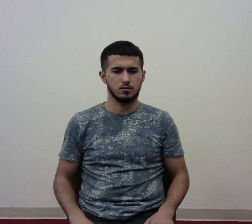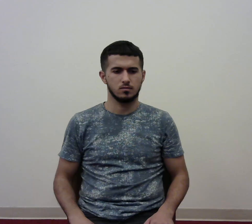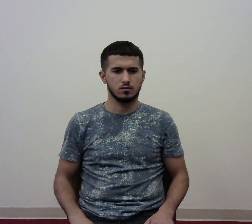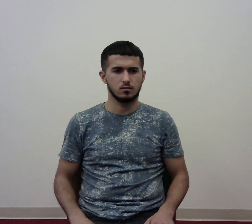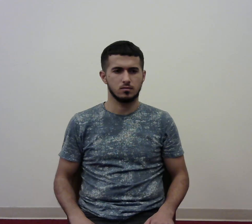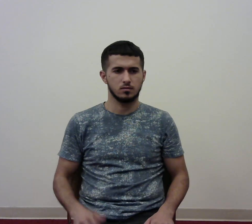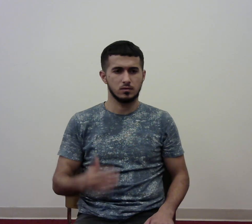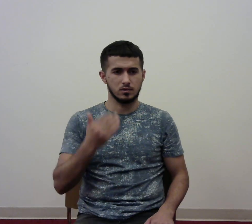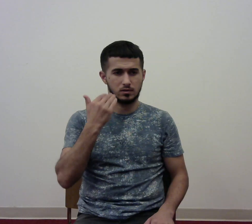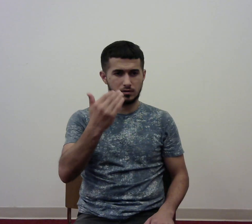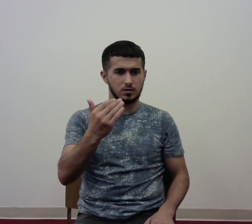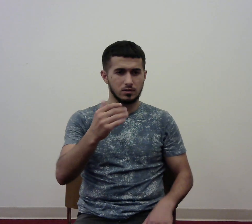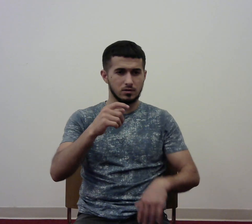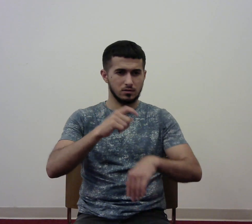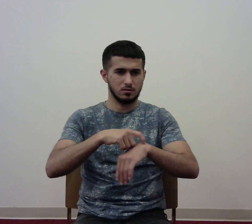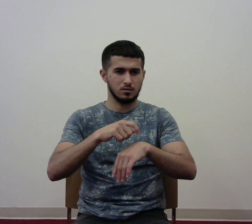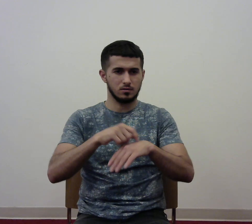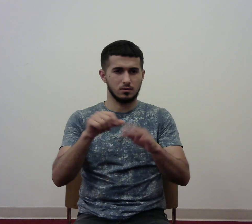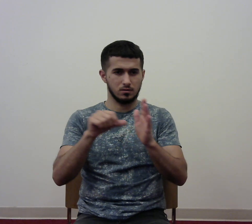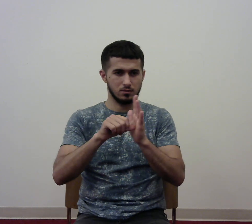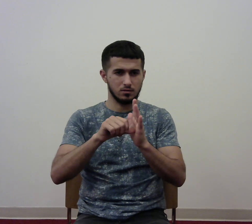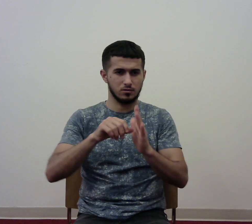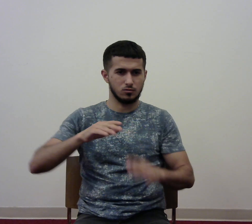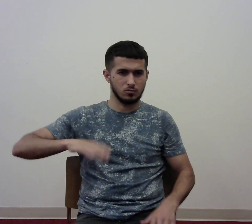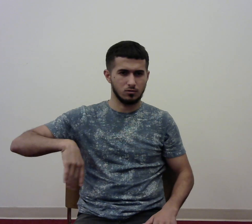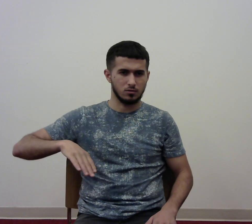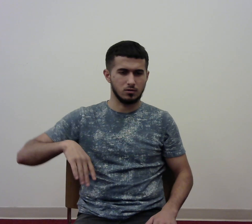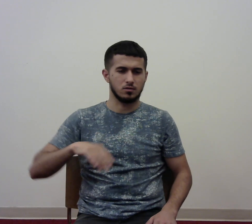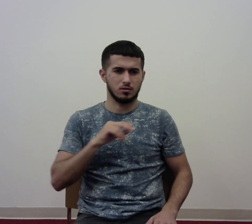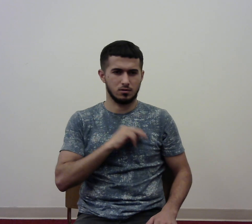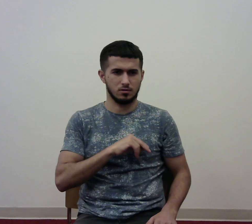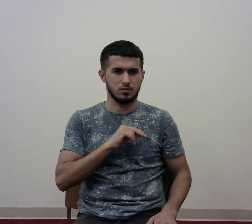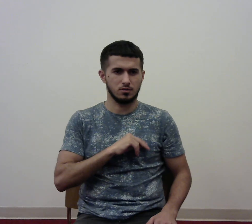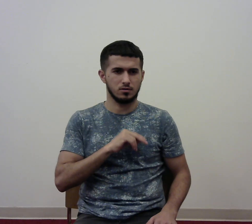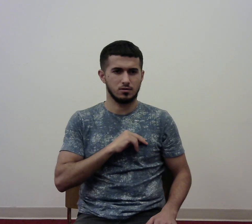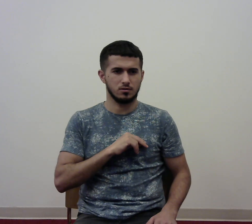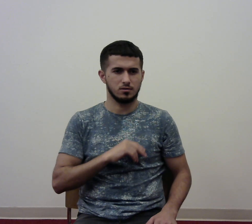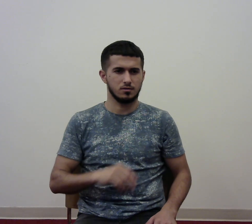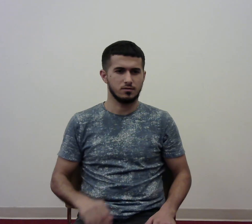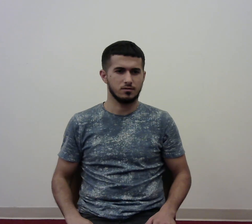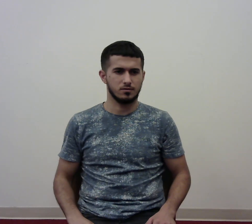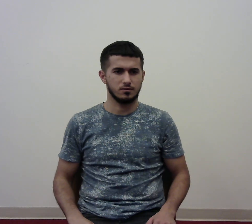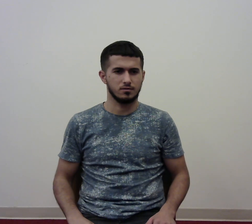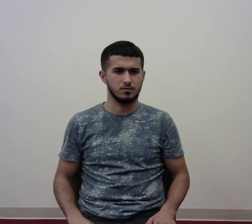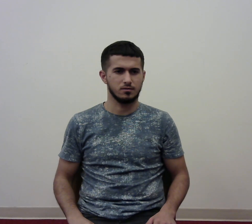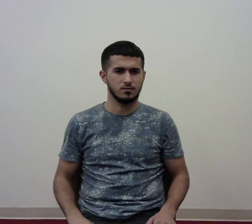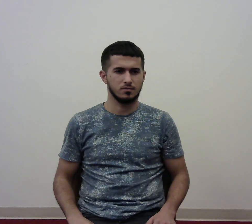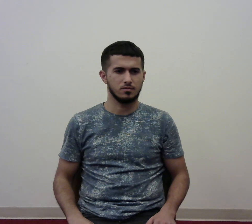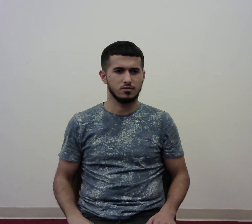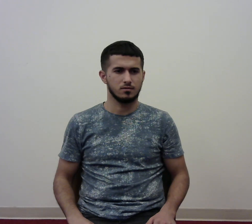Siz saat 6-dan sonra işləyirsiz?